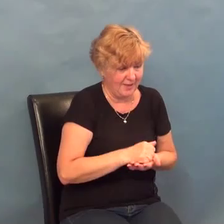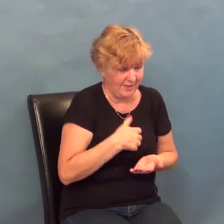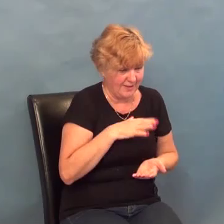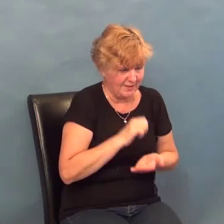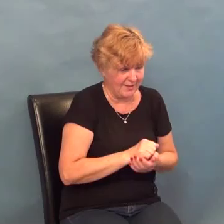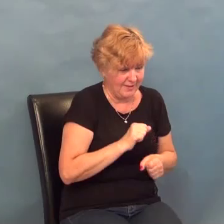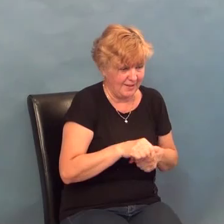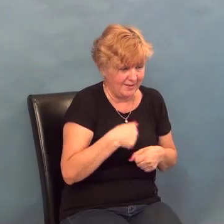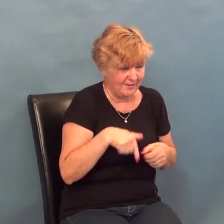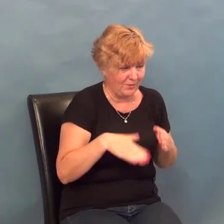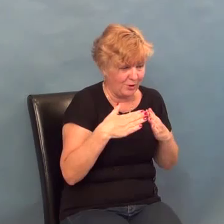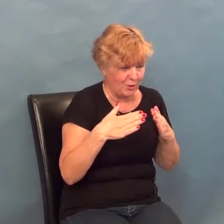Ja jestem w domu.